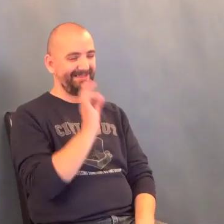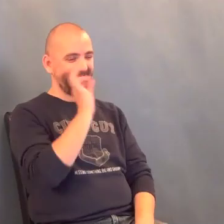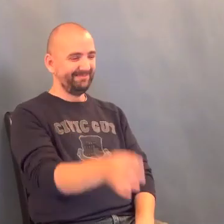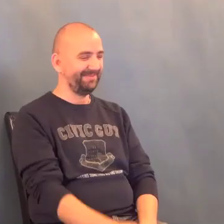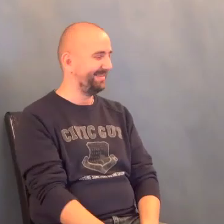Dobrze.